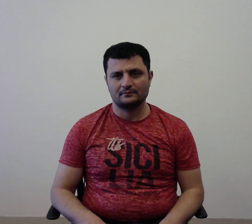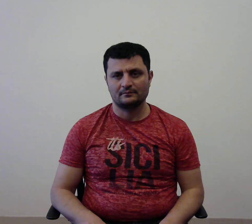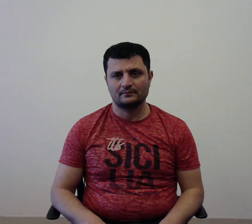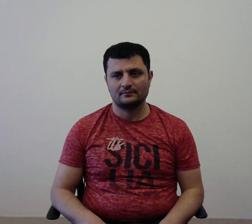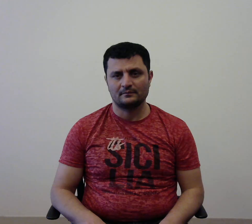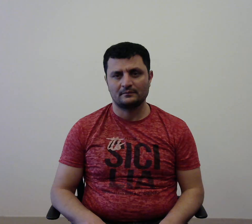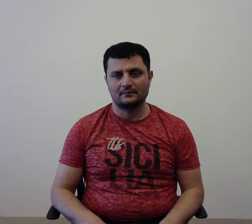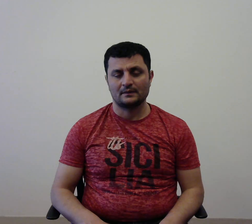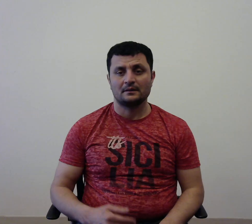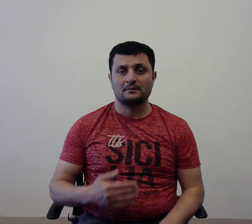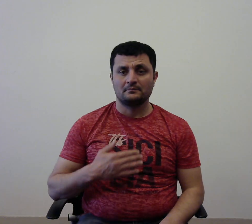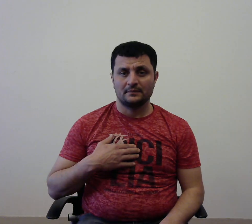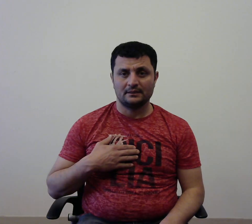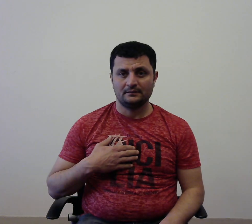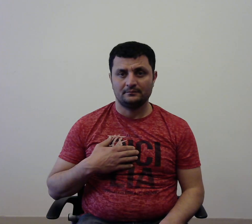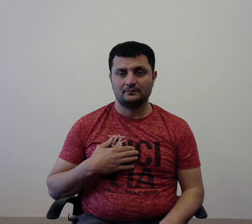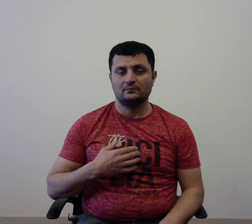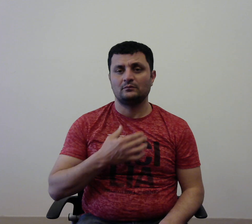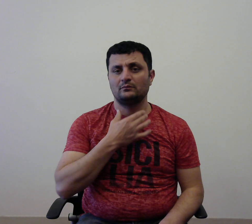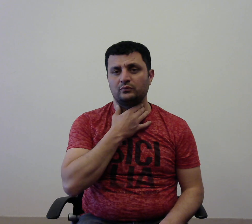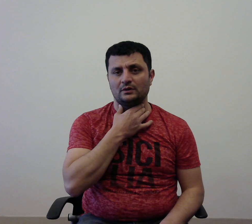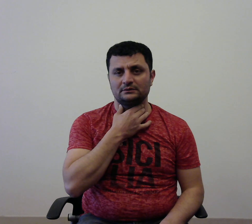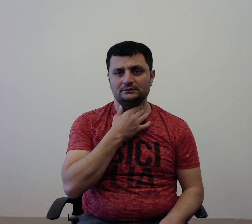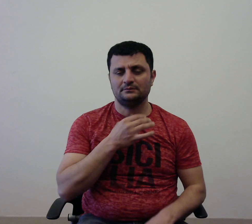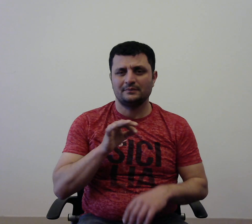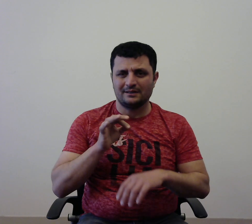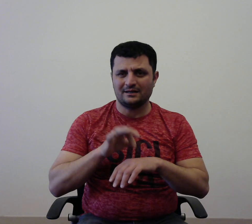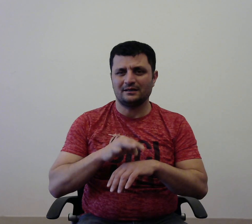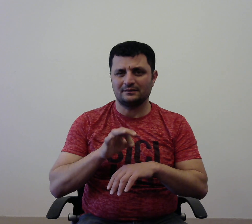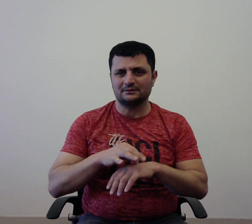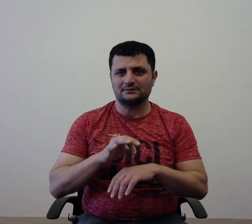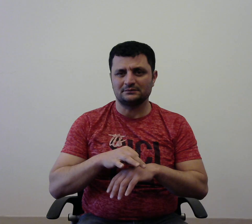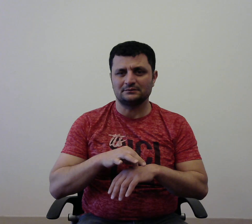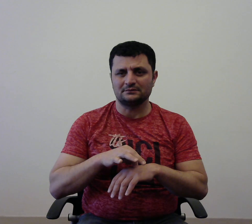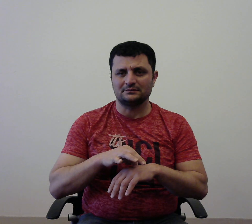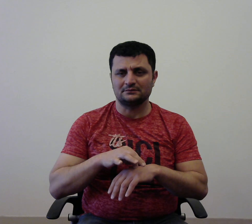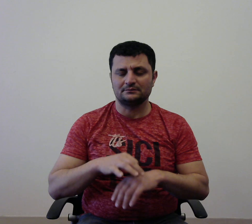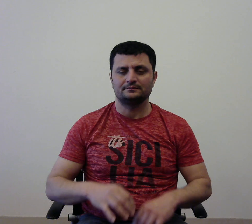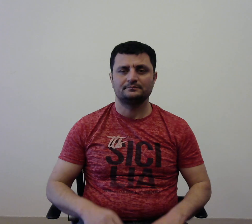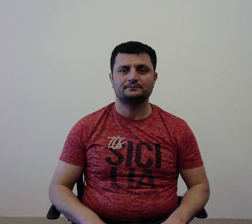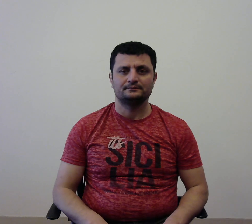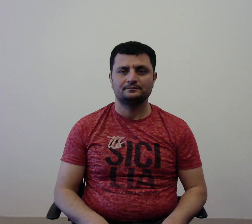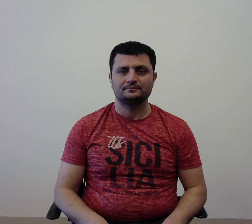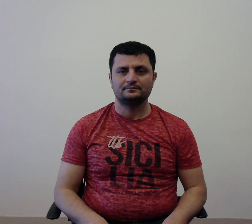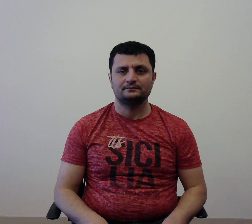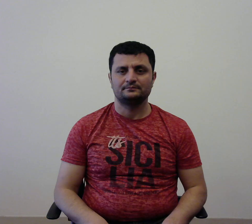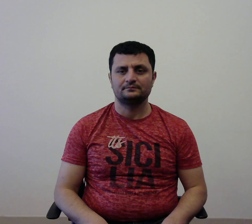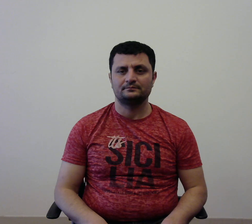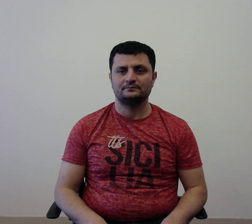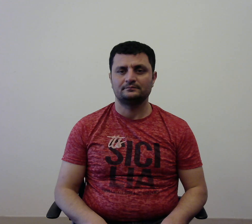Mənim boğazım ağrıyır